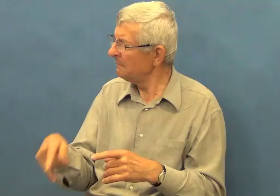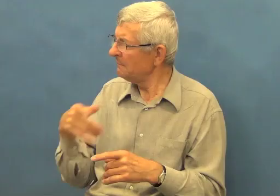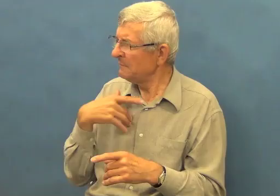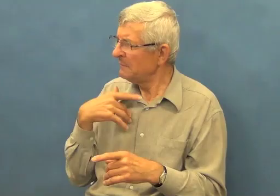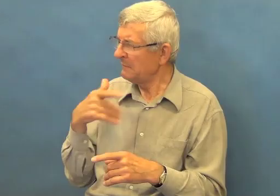Ja...